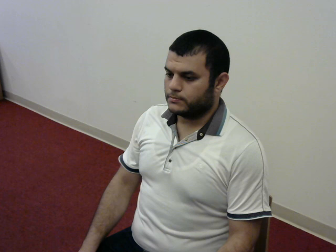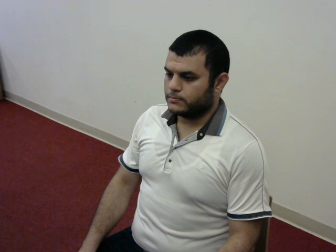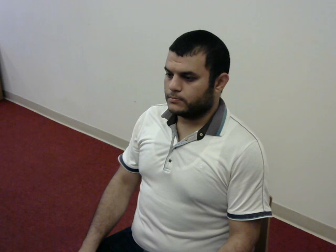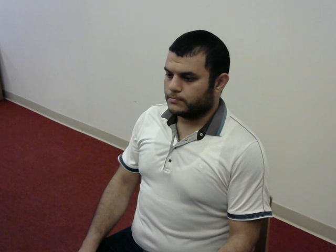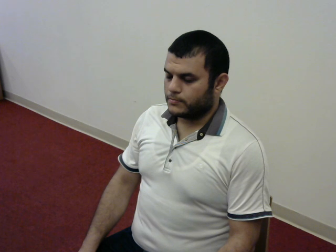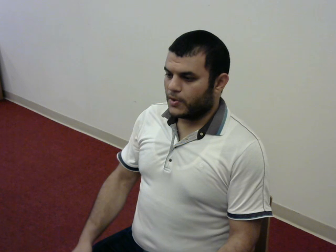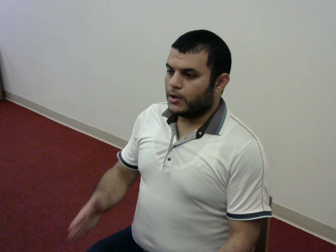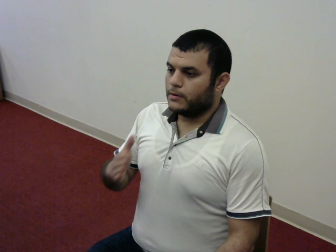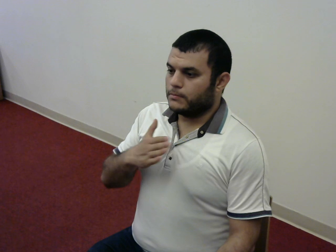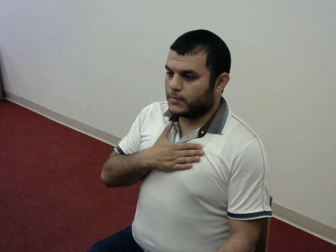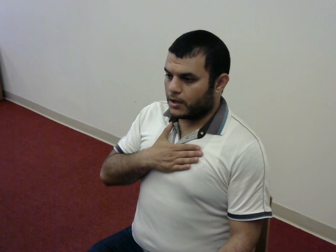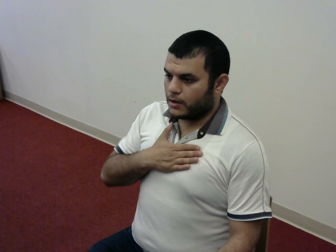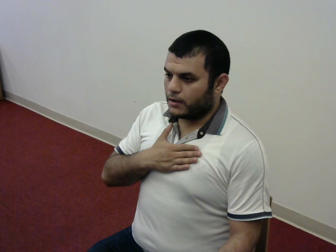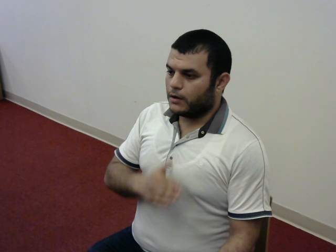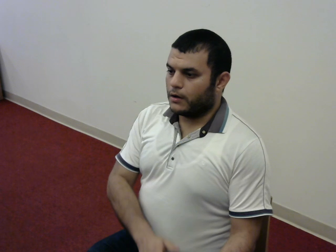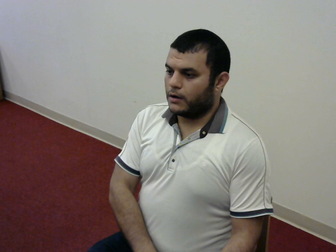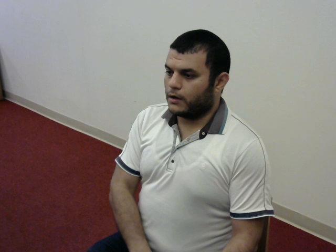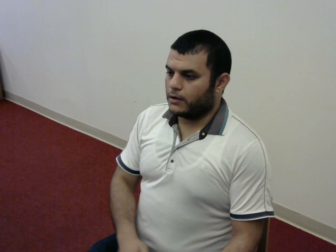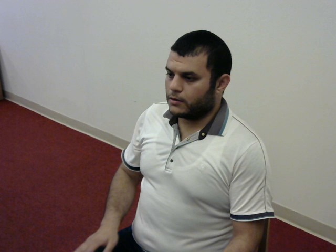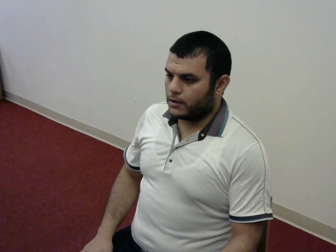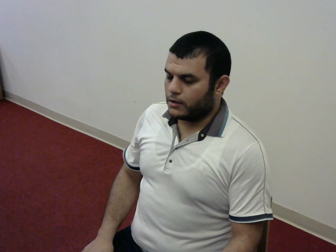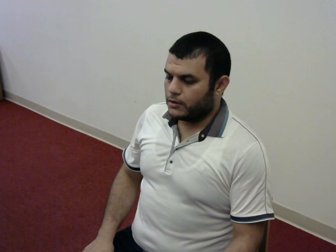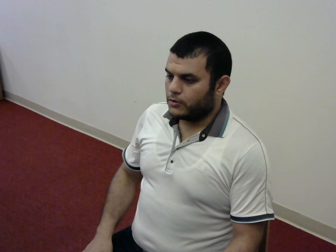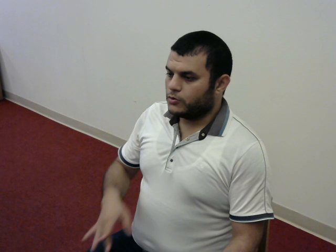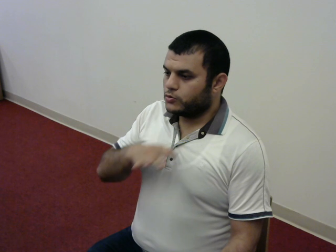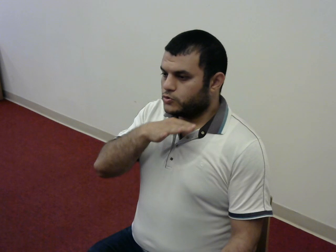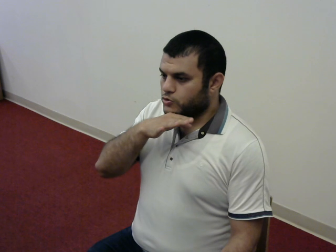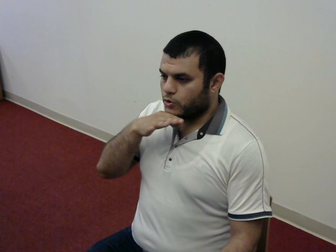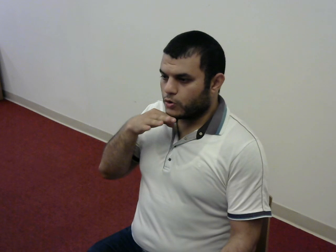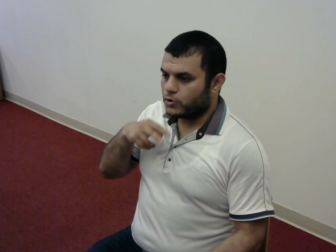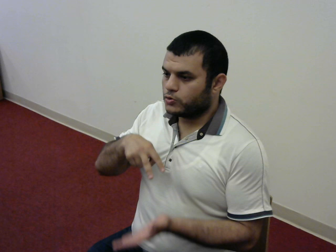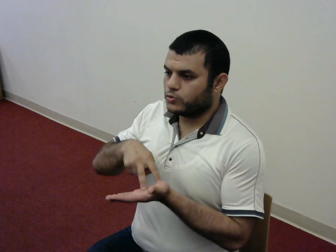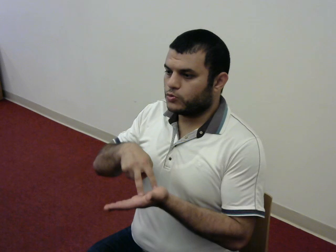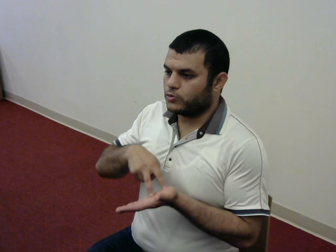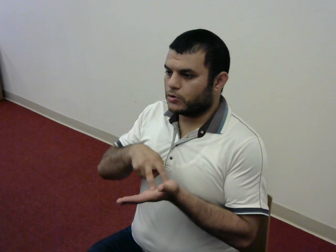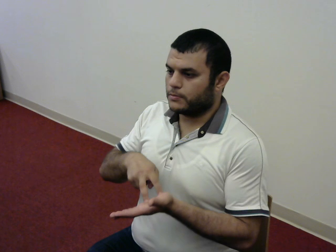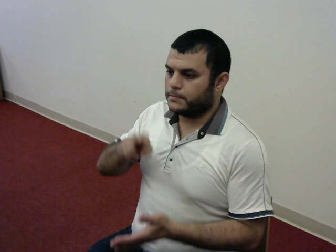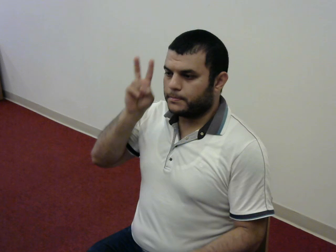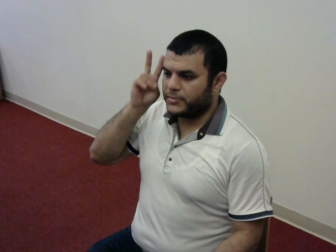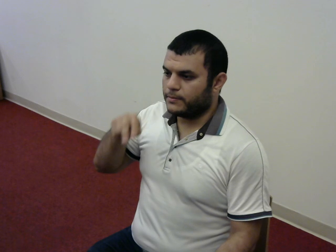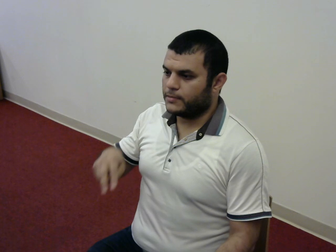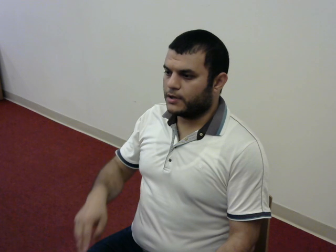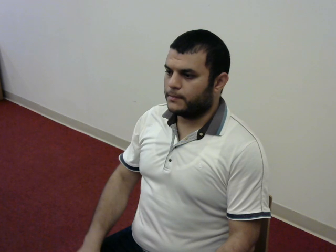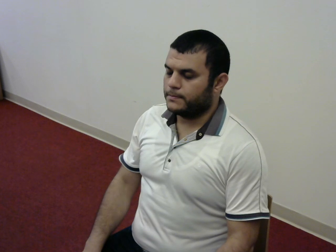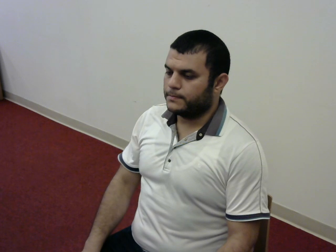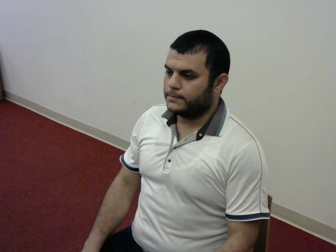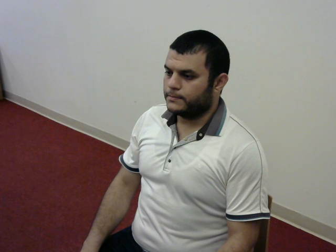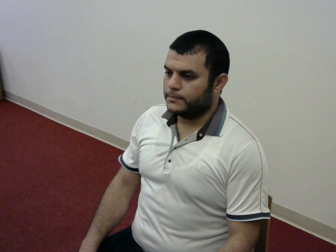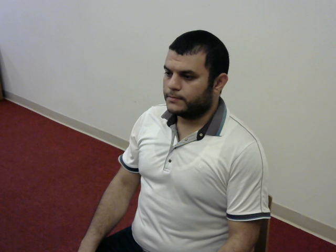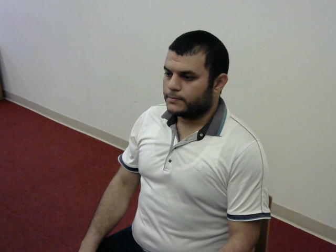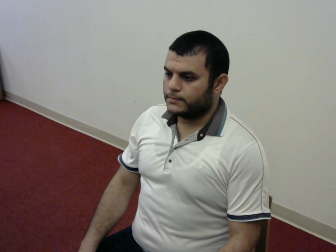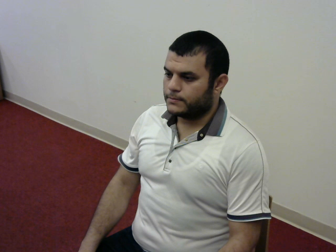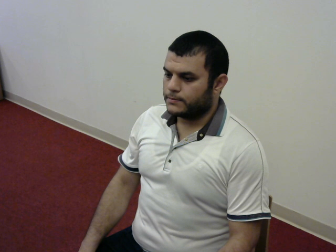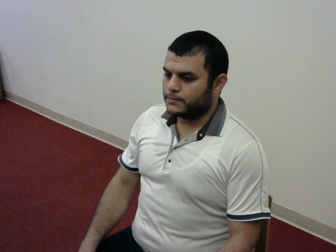Mən ayaq üstə çox dura bilmirəm